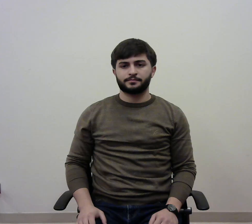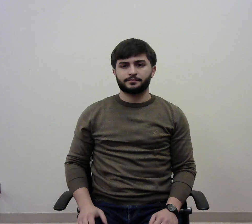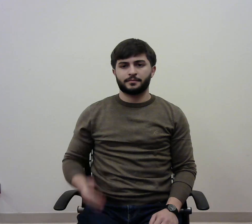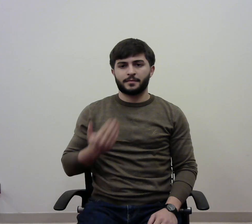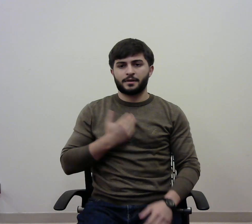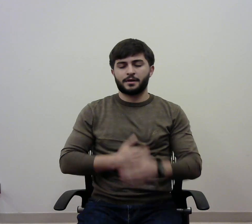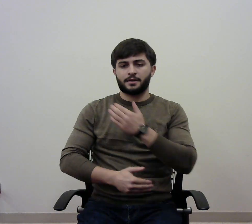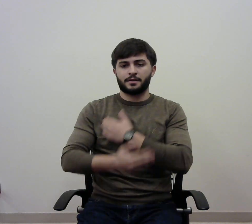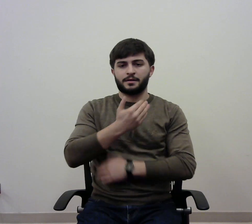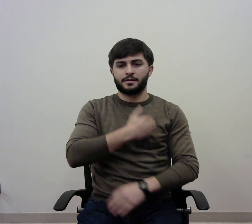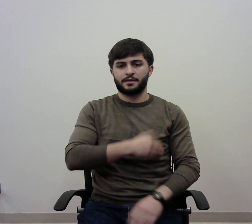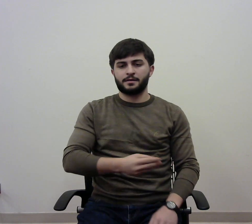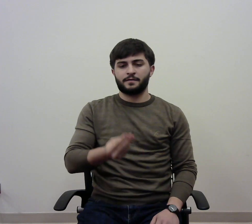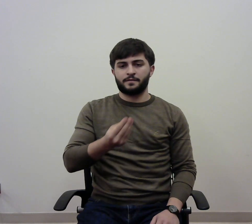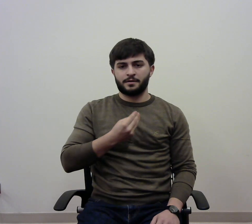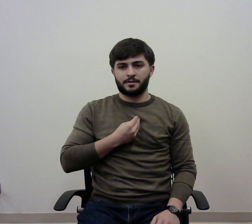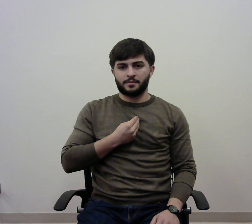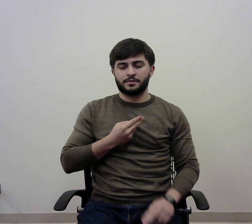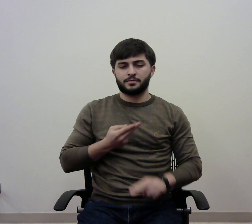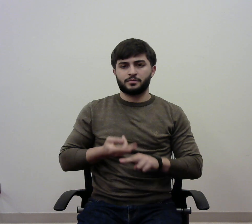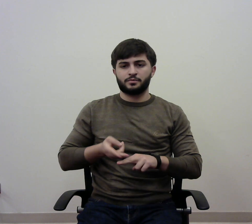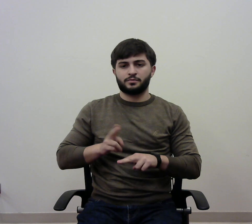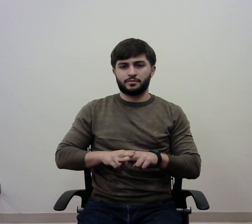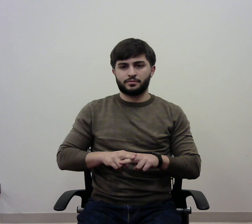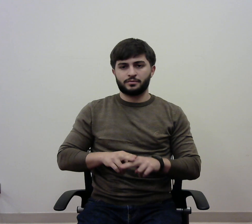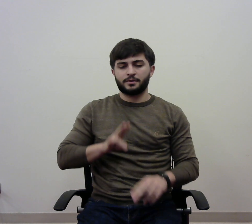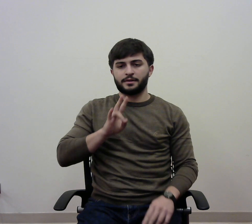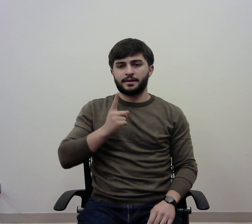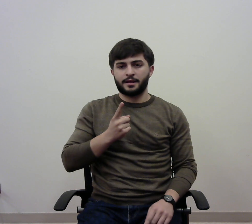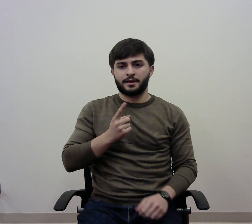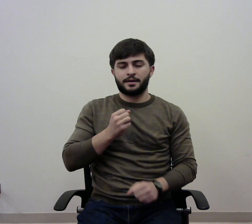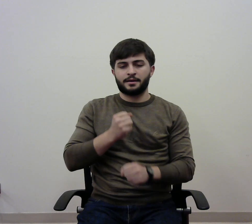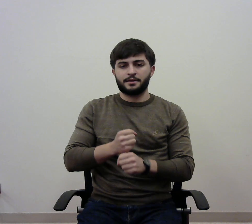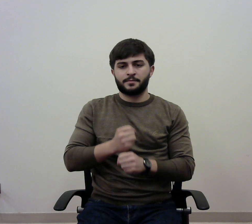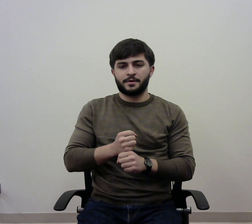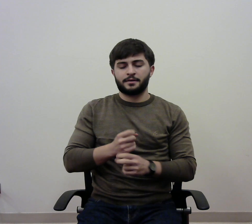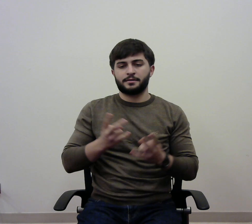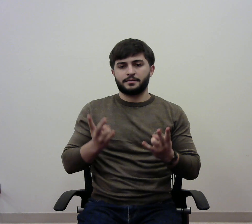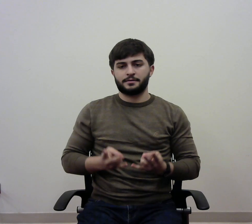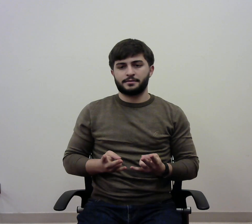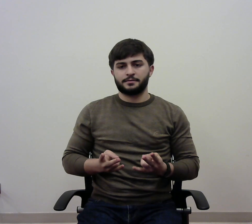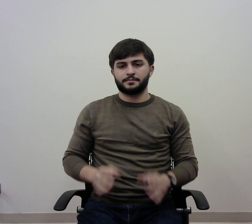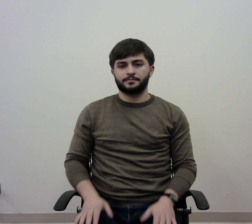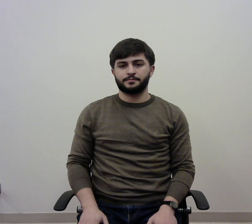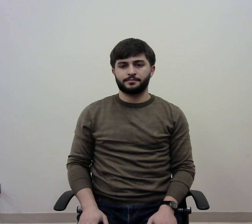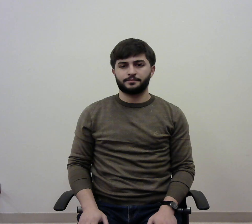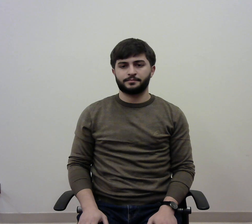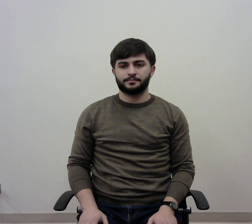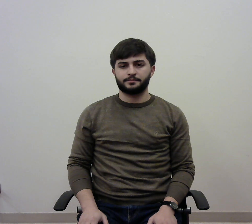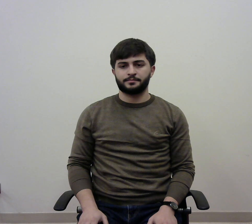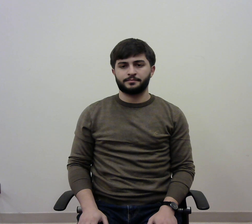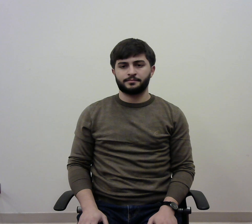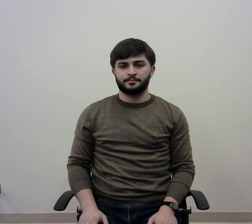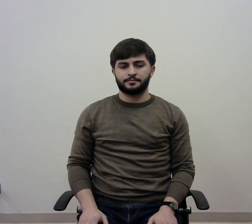Əlilliyin təyin olunması üçün nə etmək lazımdır?